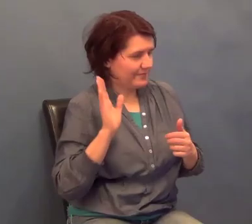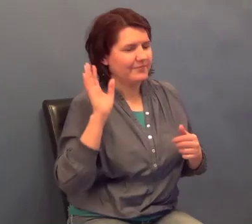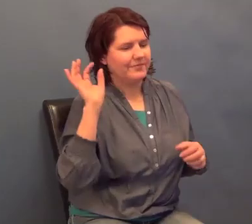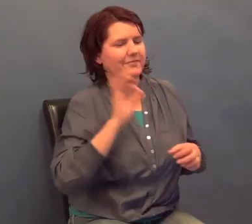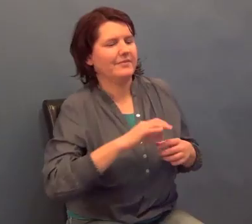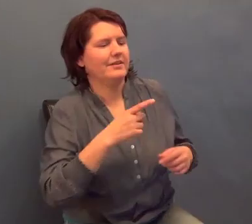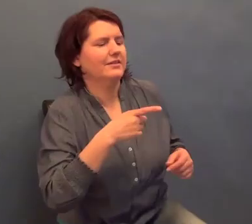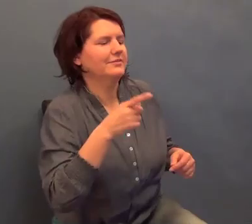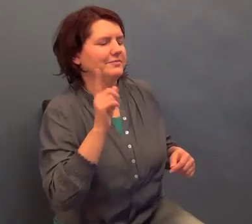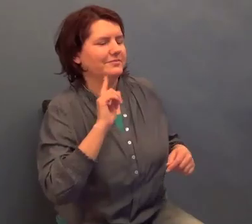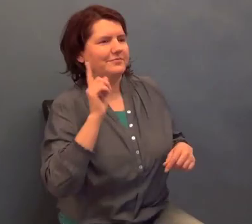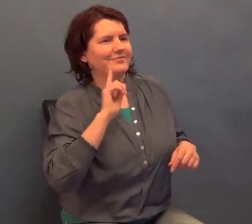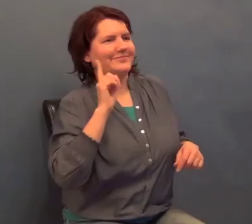Wtedy chłopiec...